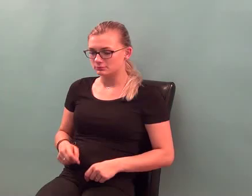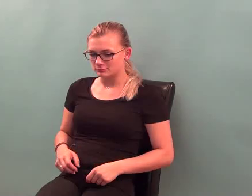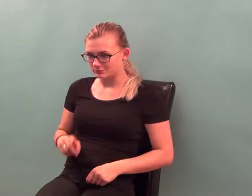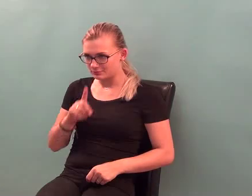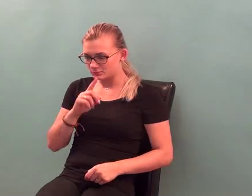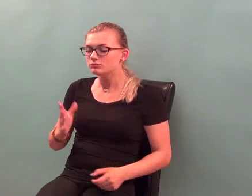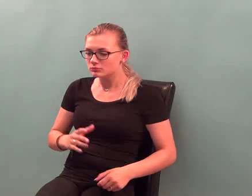Chaplin nic nie mówi.